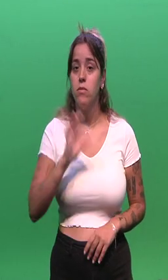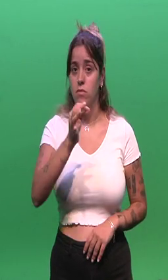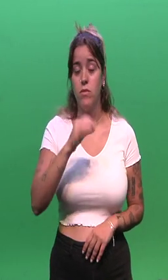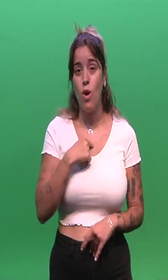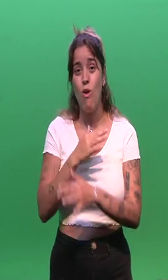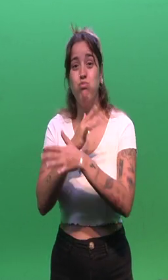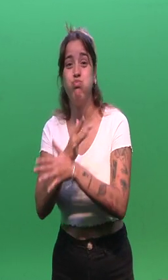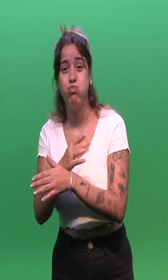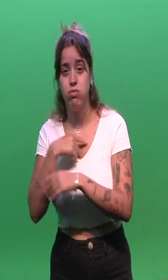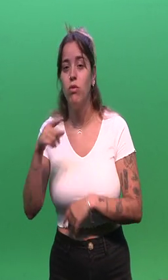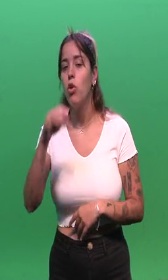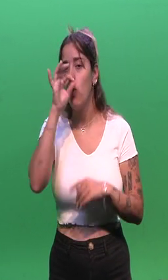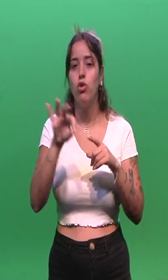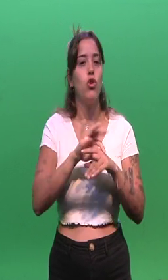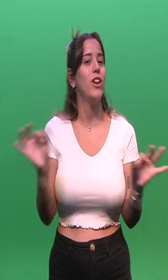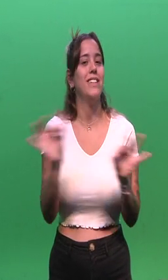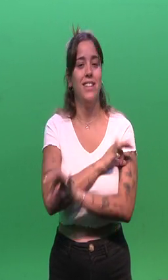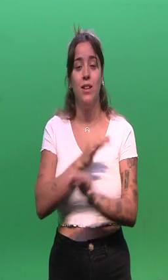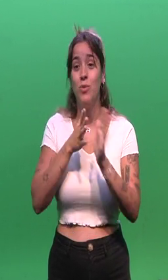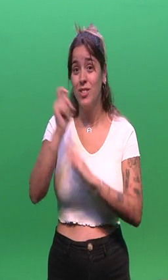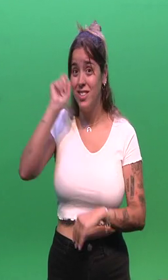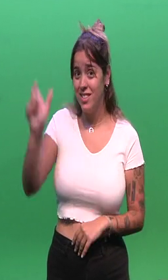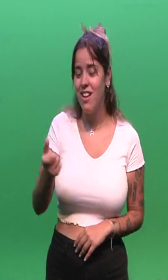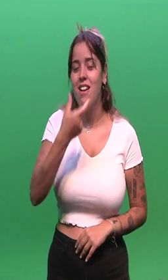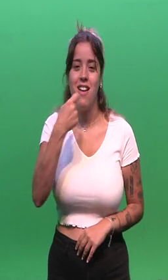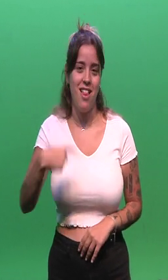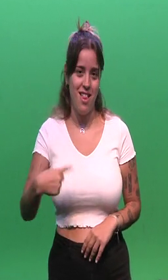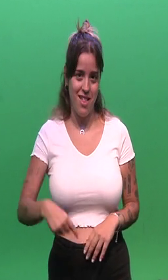Quan tinc relacions sexuals no em poso preservatiu, perquè la noia pren pastilles.